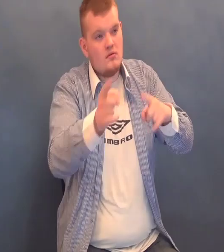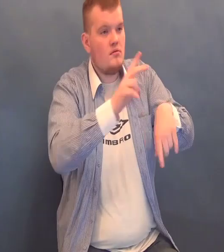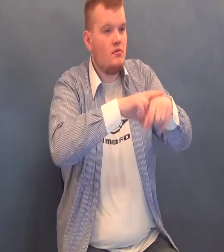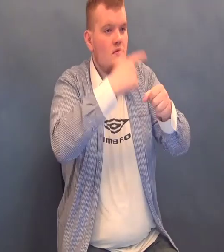Ja mogę.